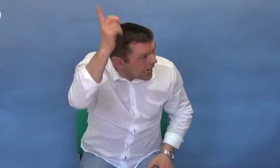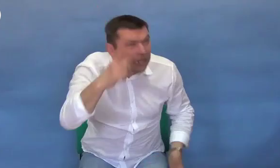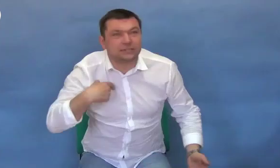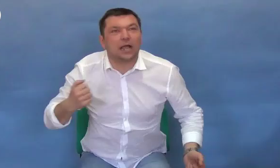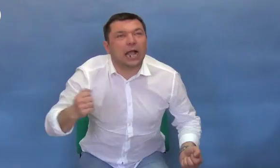Ja podjeżdżam.